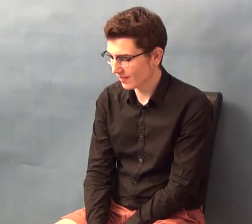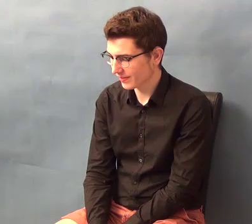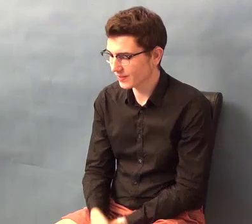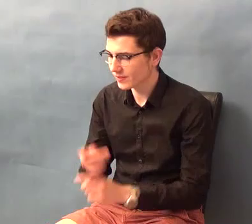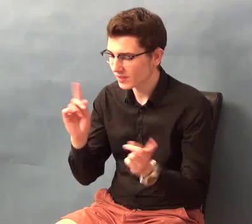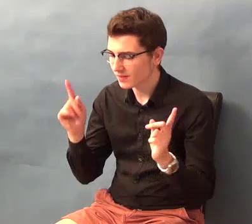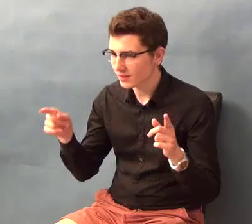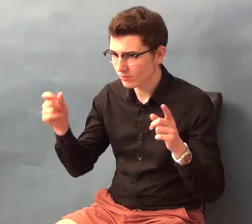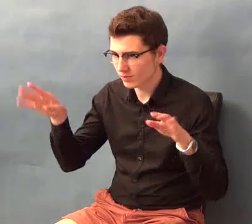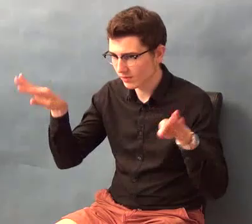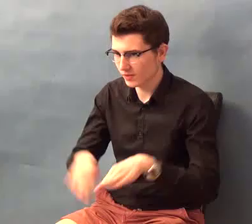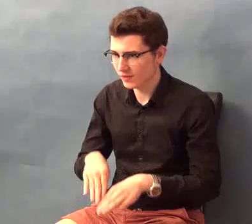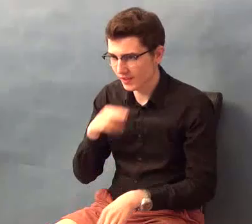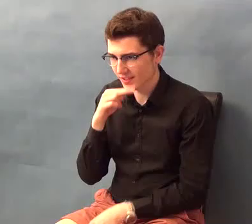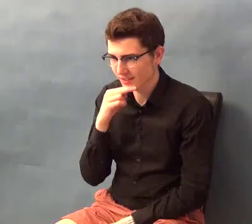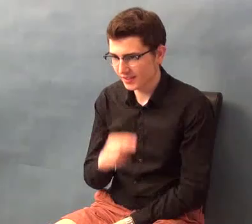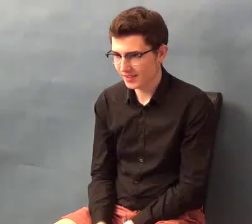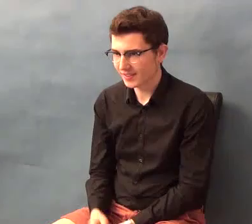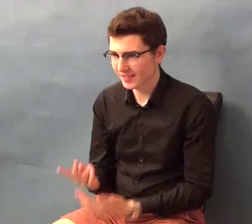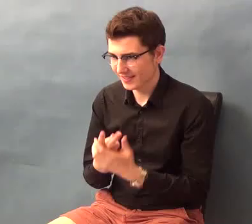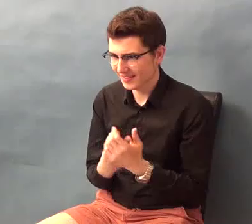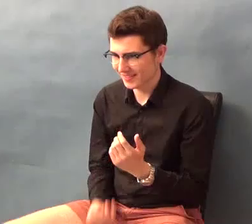Trzeba uważać, znak ostrzega że tu jest przepaść i można się utopić w rzece.